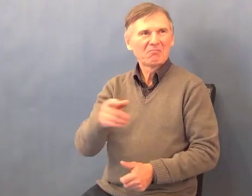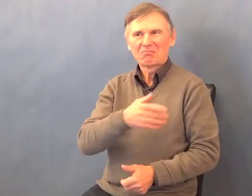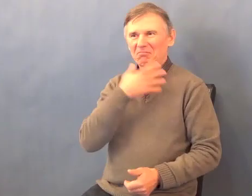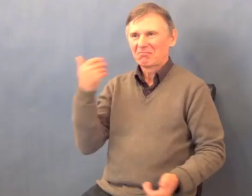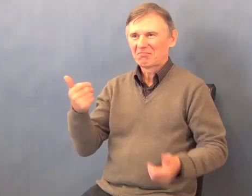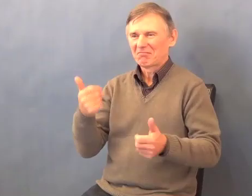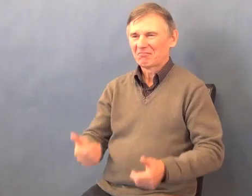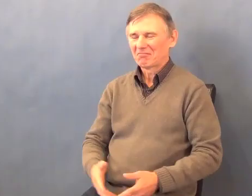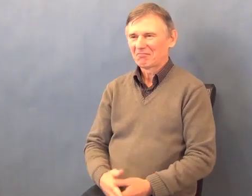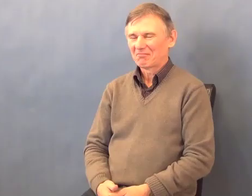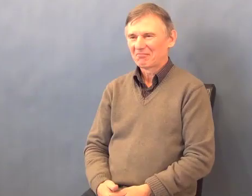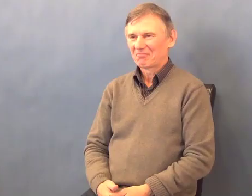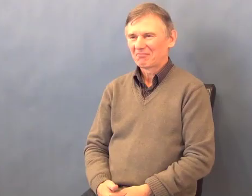Nie widziałem nigdzie takiej wiszącej informacji.